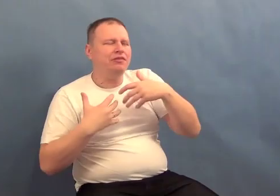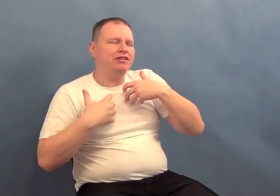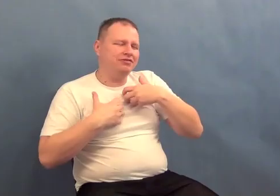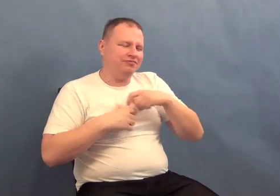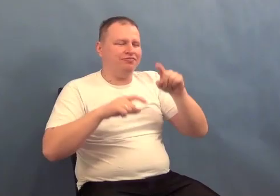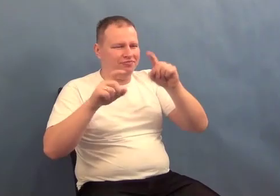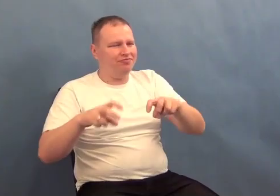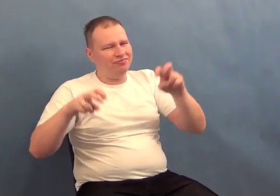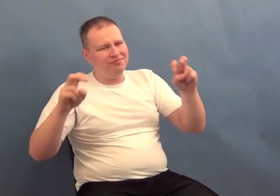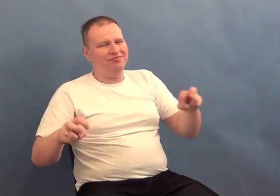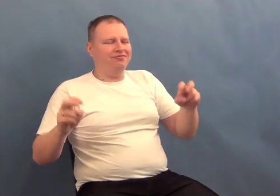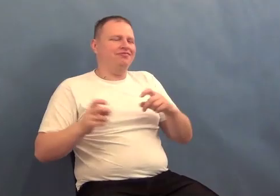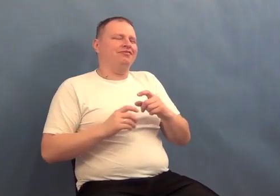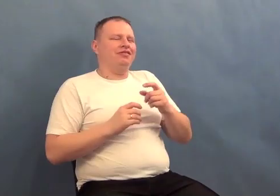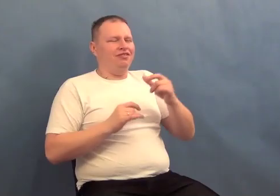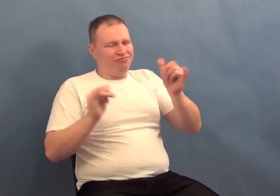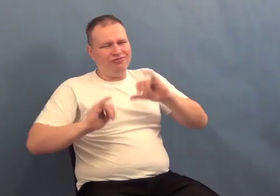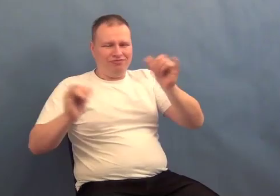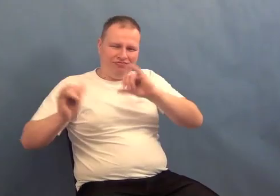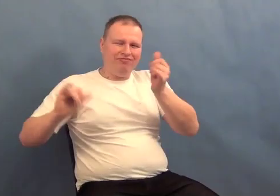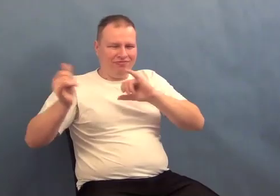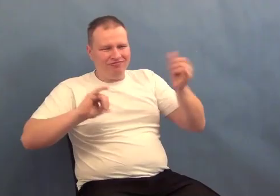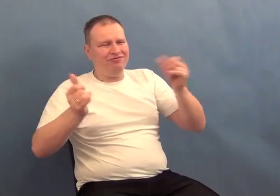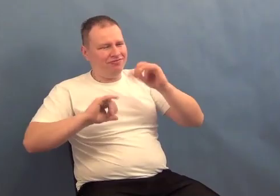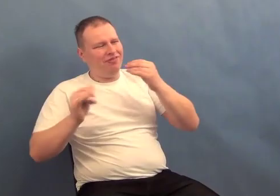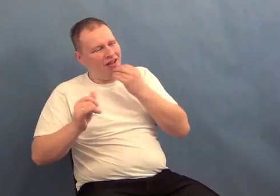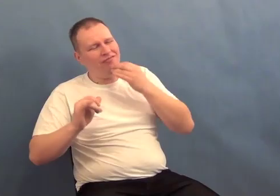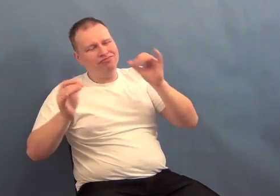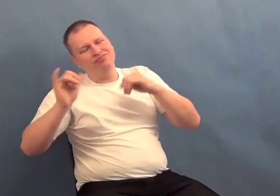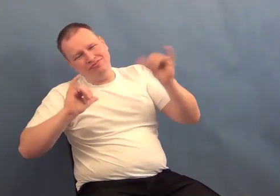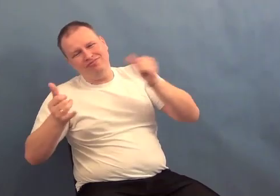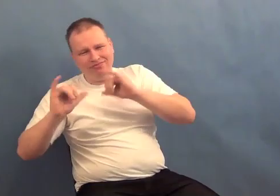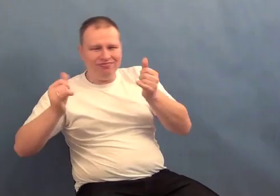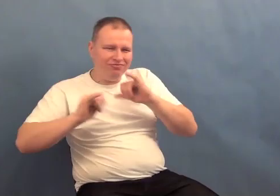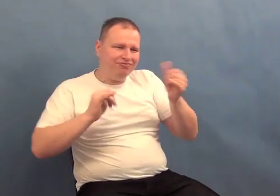Usiedli i zaczęli rozmawiać, a także zjedli kolację.